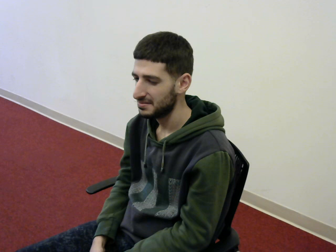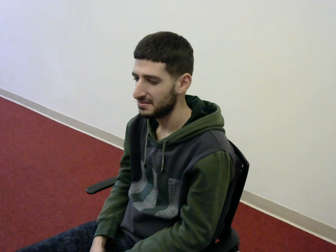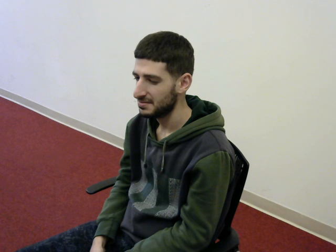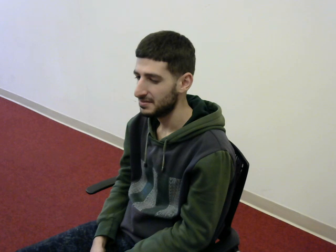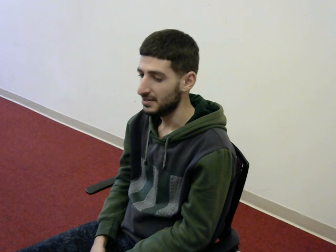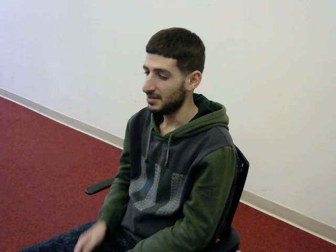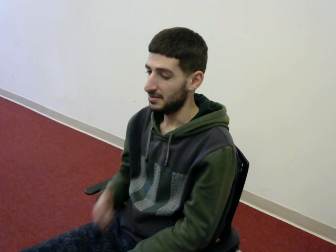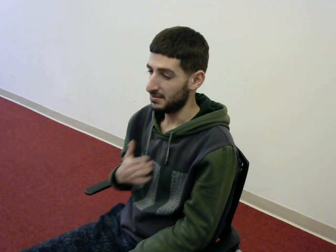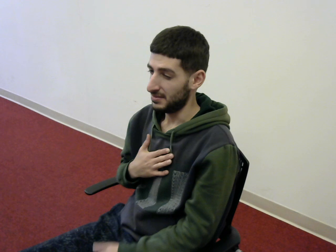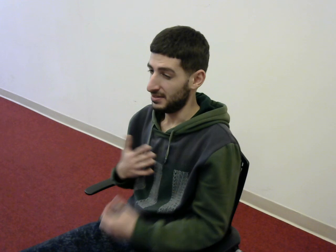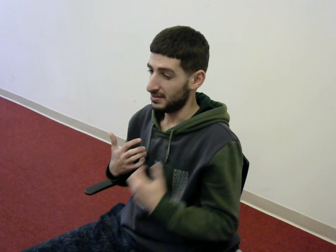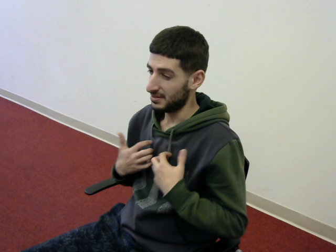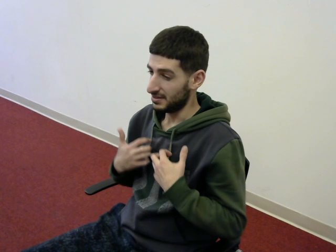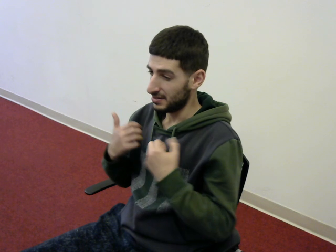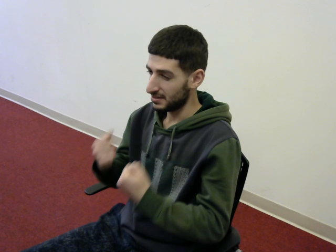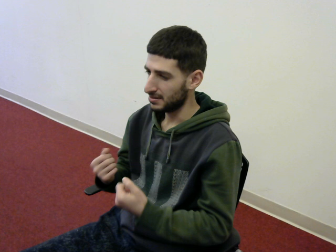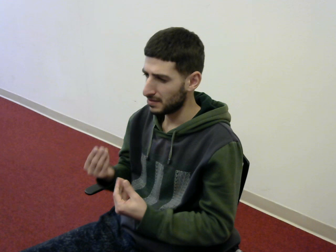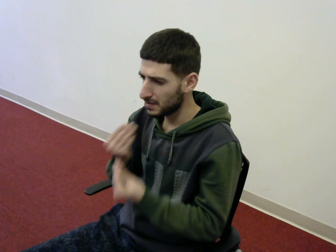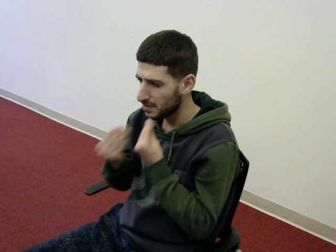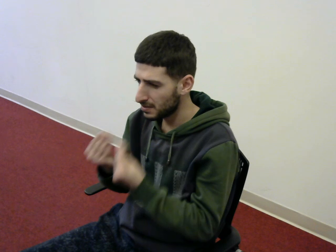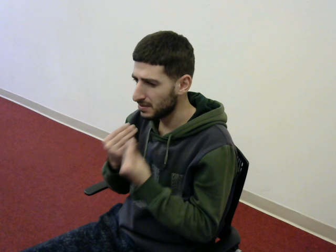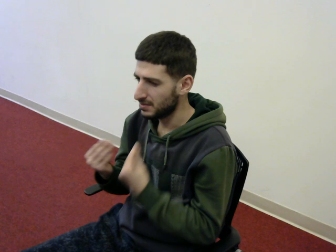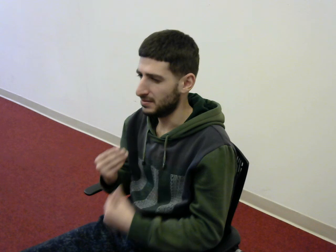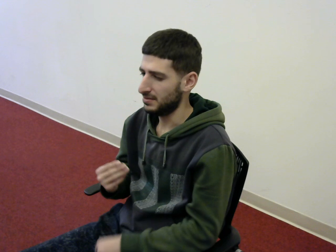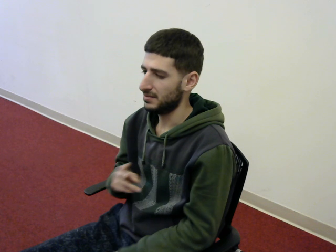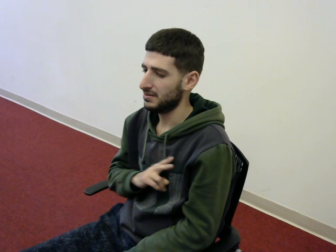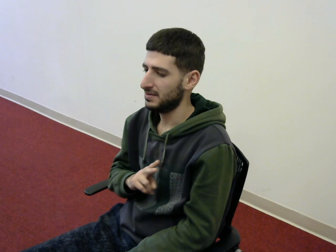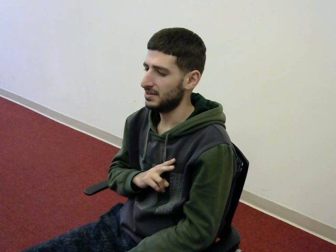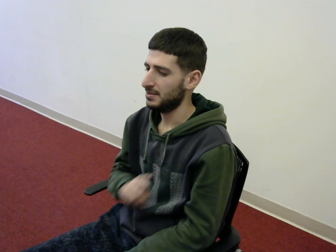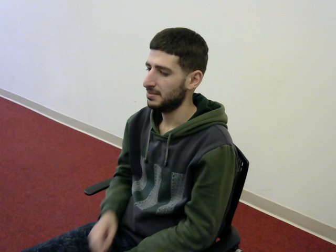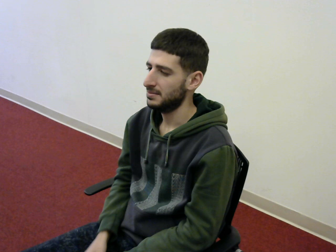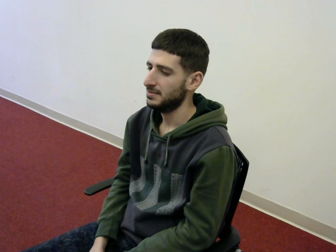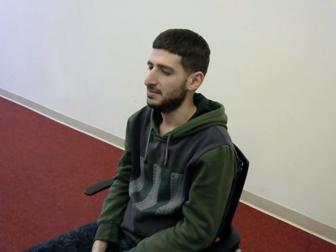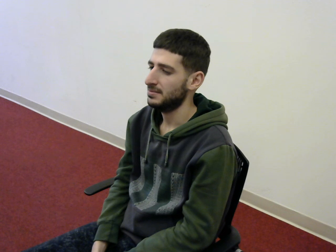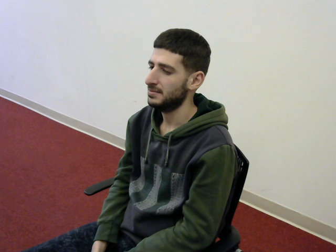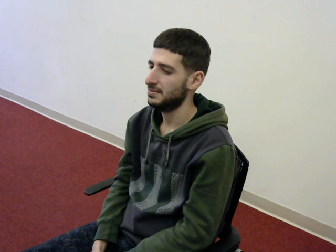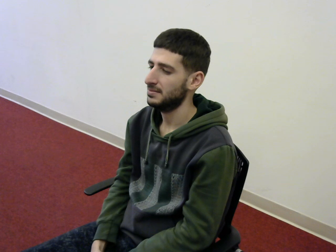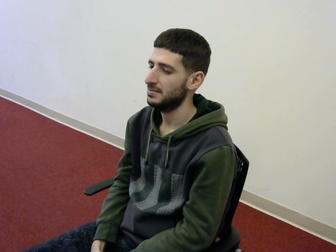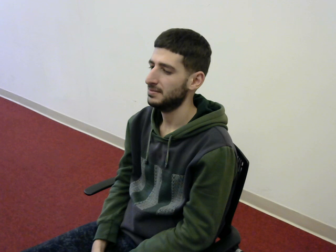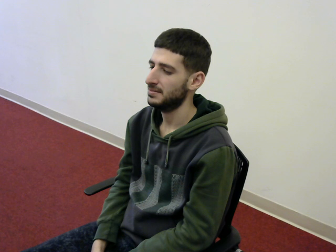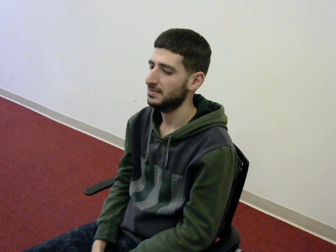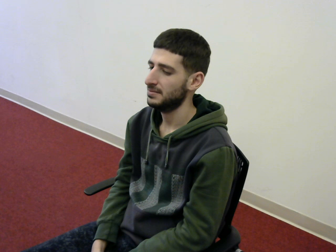Mən sağlam qidalanmağı sevirəm